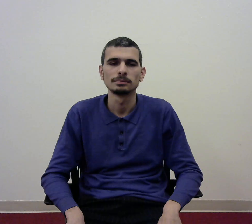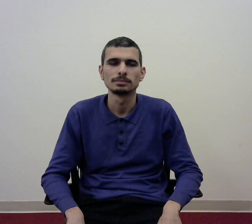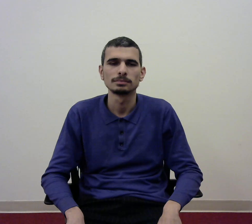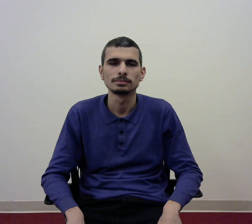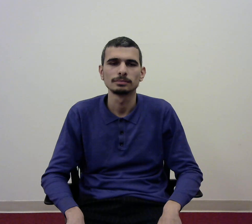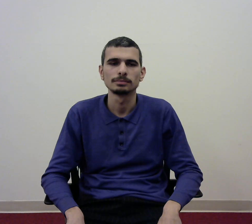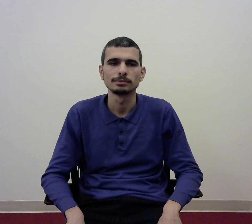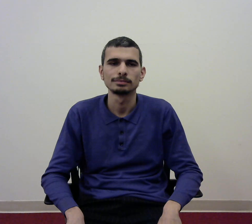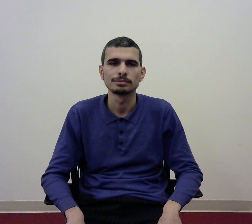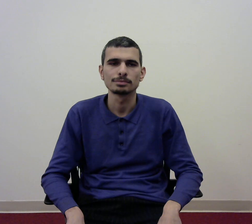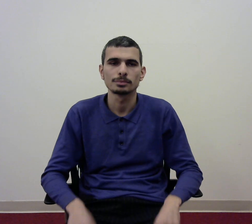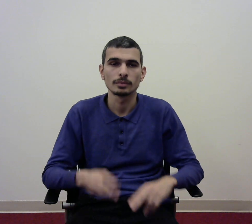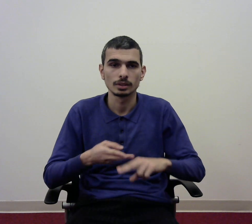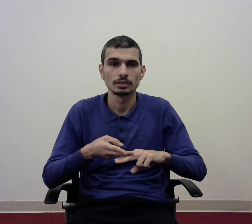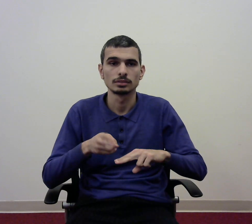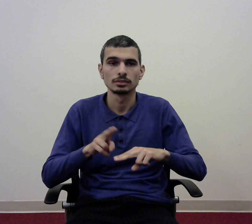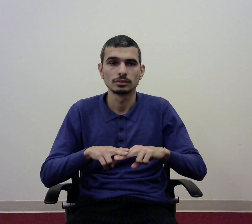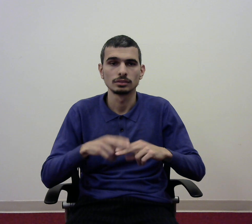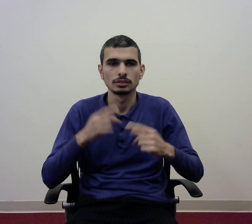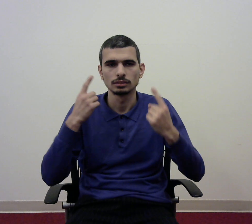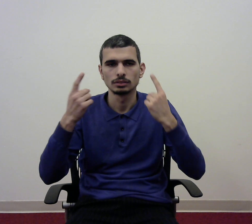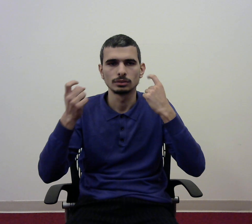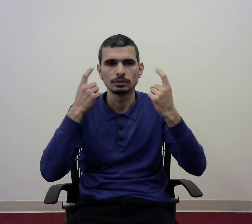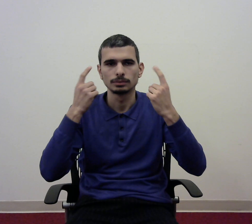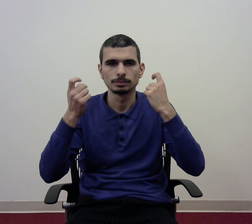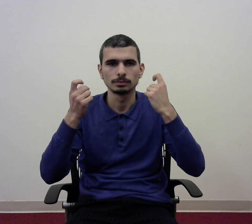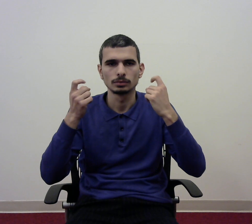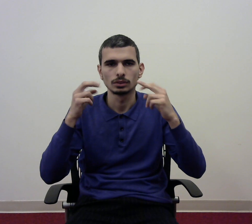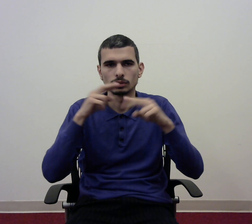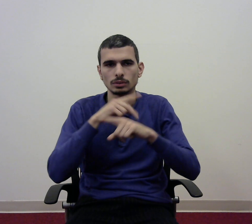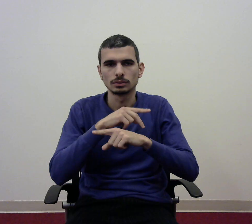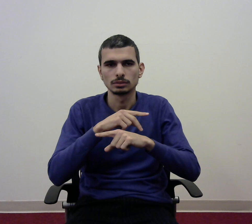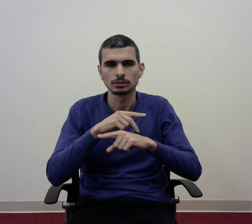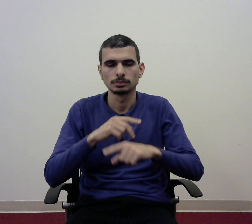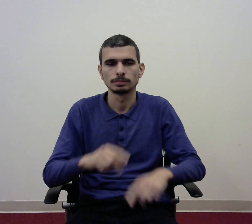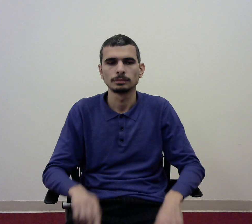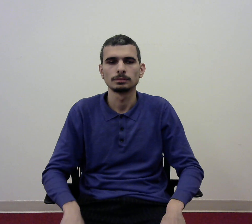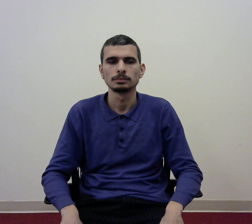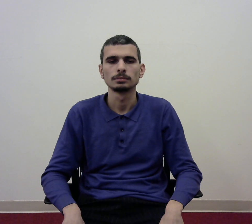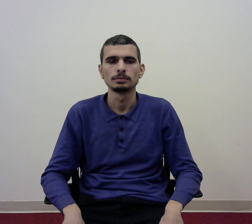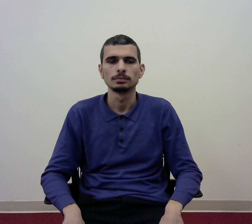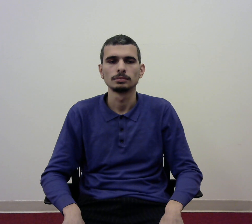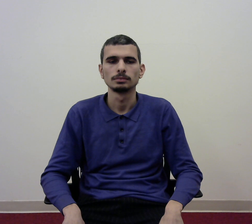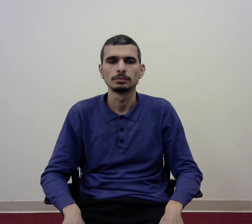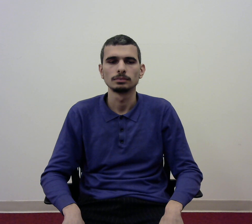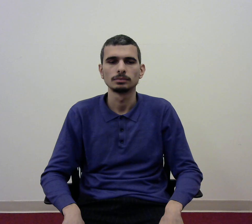Bu məlumat səhvdir